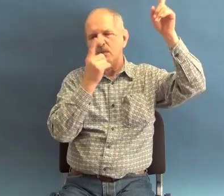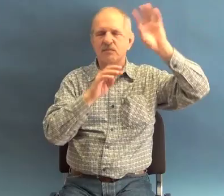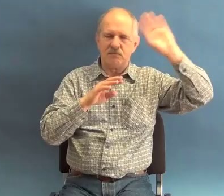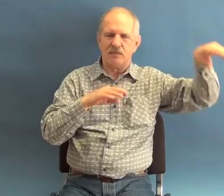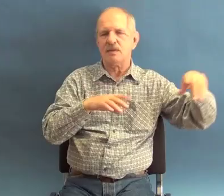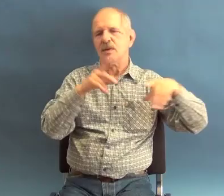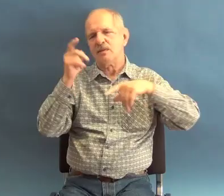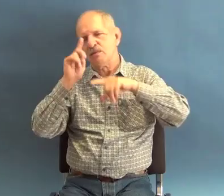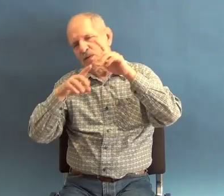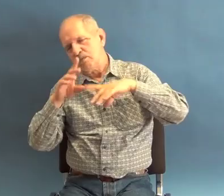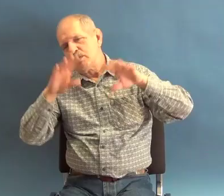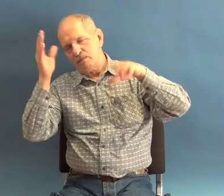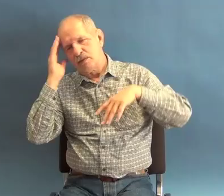Jak zwykle kładą się spać.